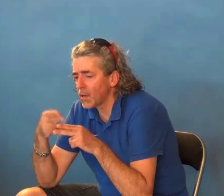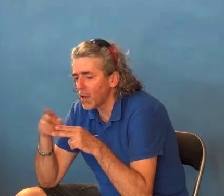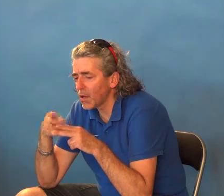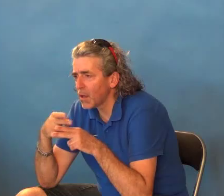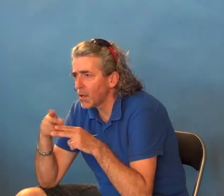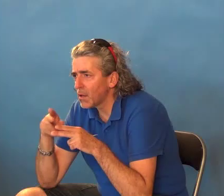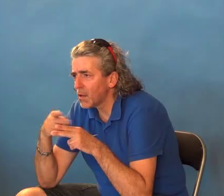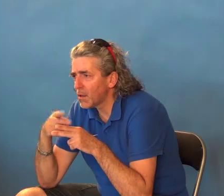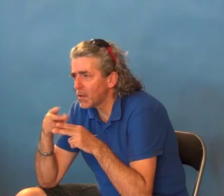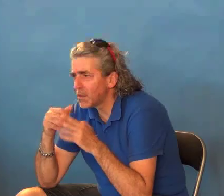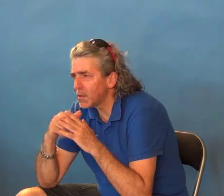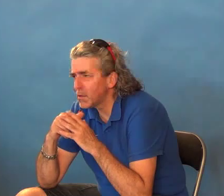Kiedy?